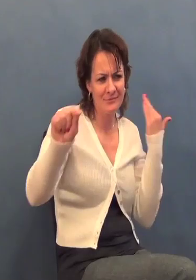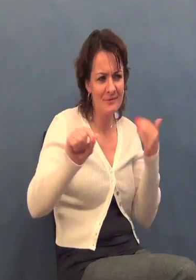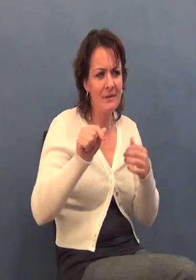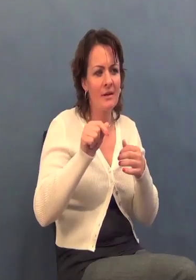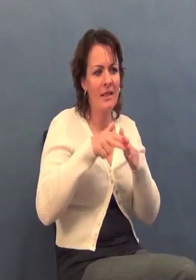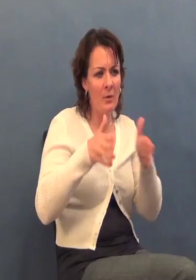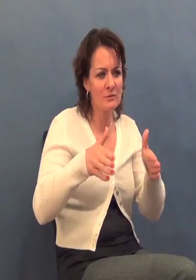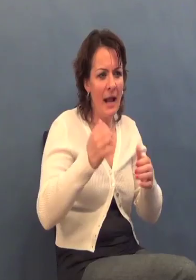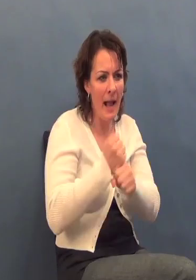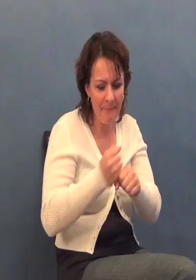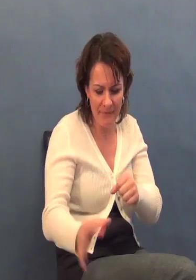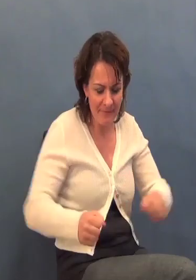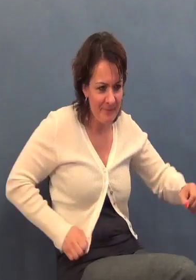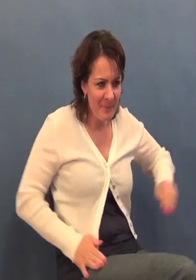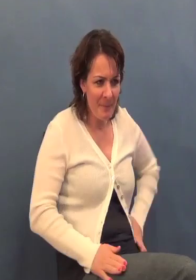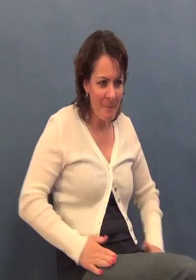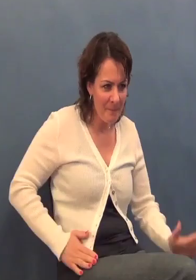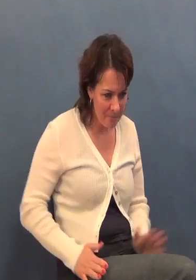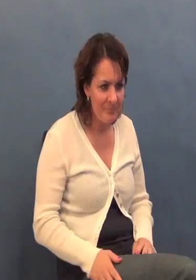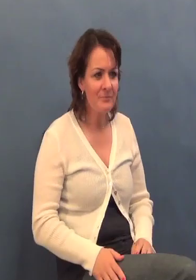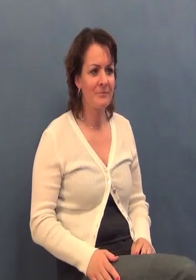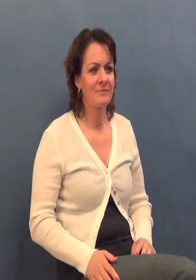Zbiera kamienie z ulic i wkłada je do kieszeni.